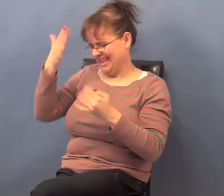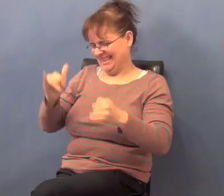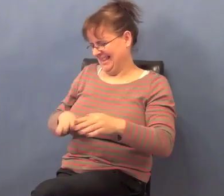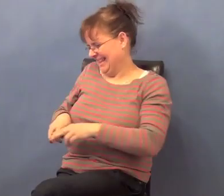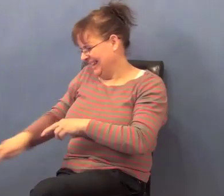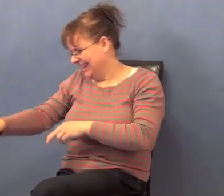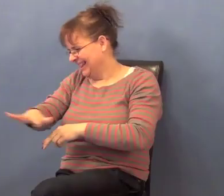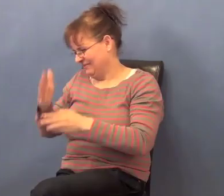Powinno to być inne miejsce na ziemi.